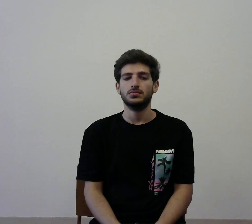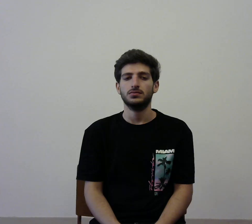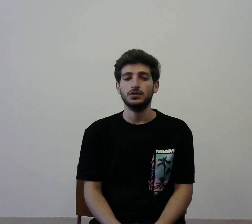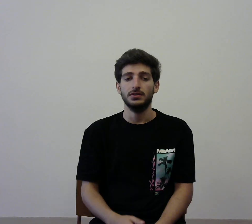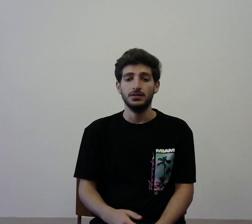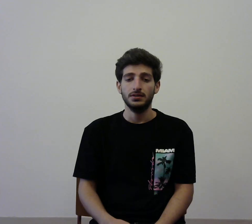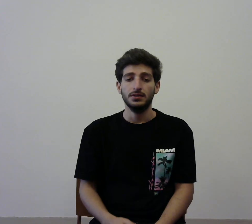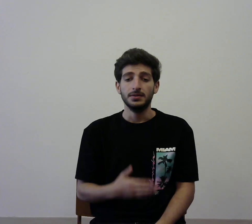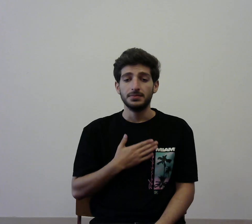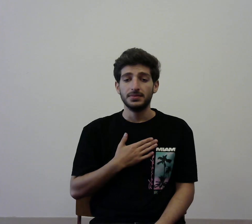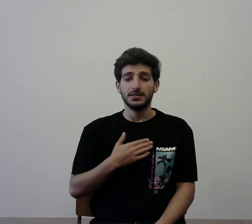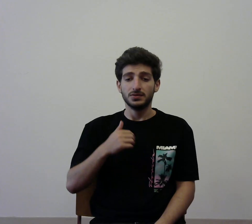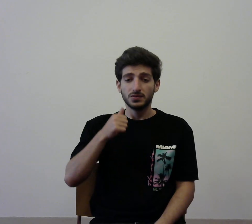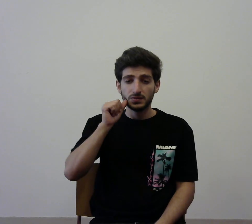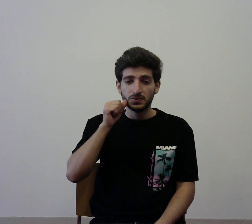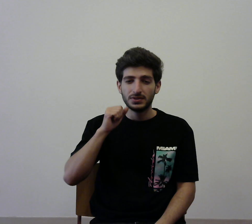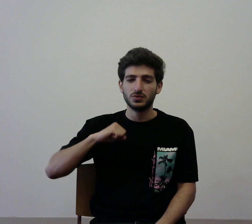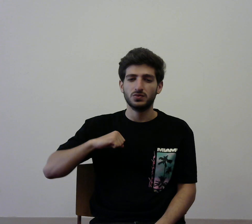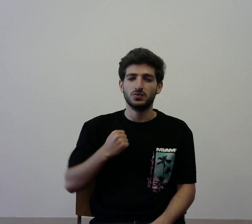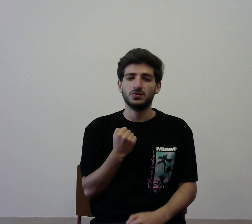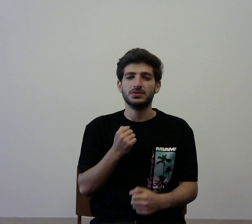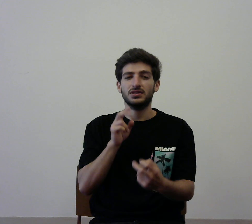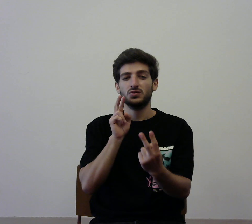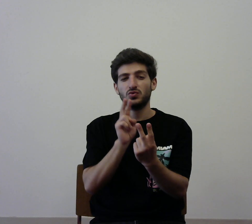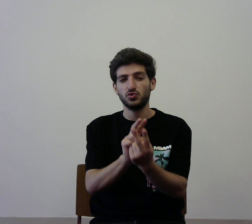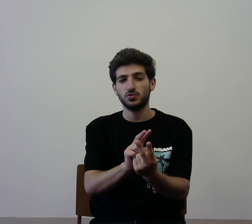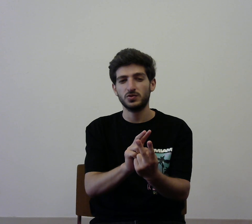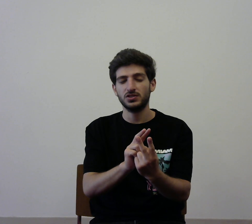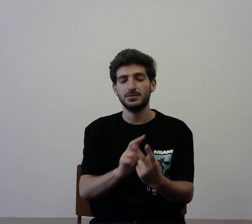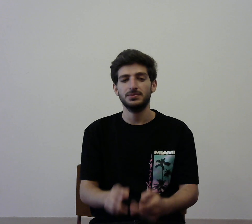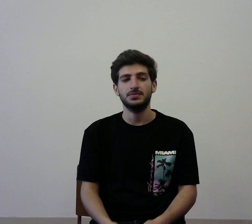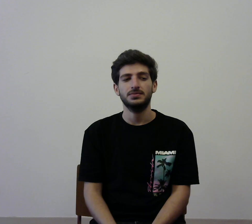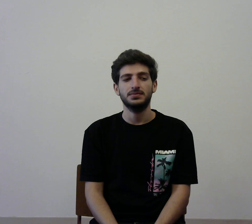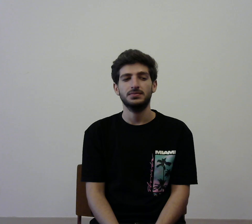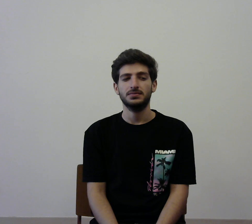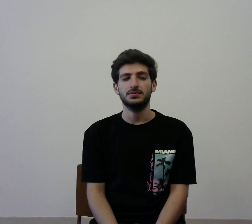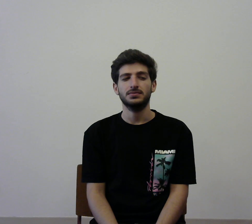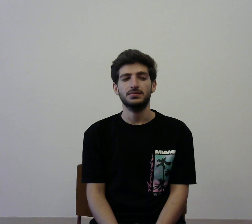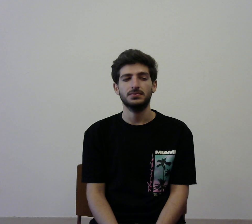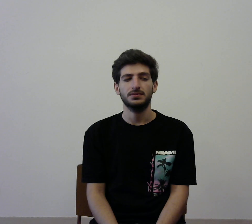Mən dünən dostlarımla görüşmüşdüm